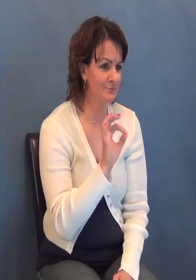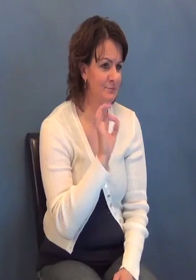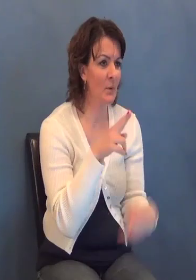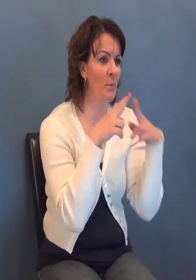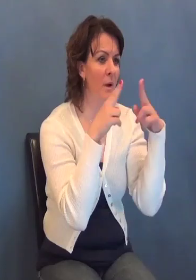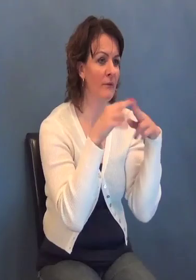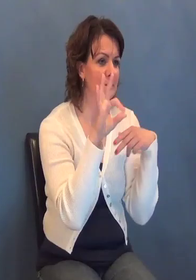Dobrze, dobrze, dobrze.